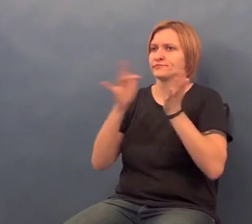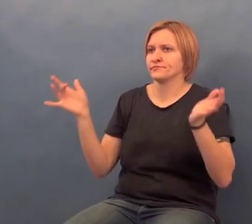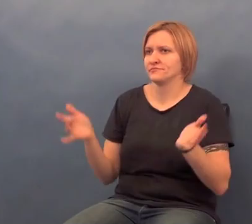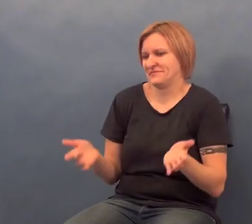Chyba...